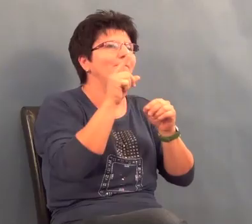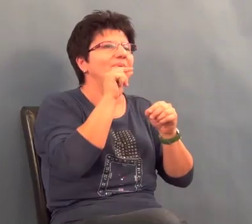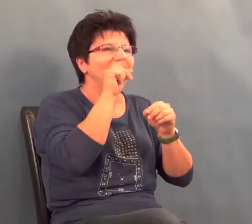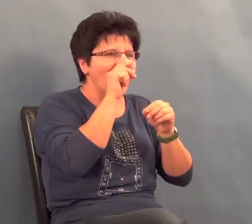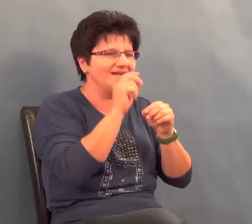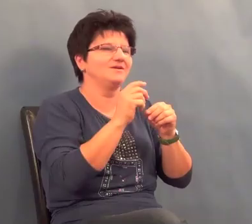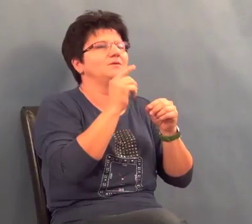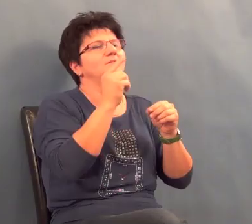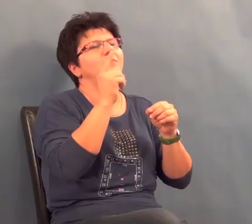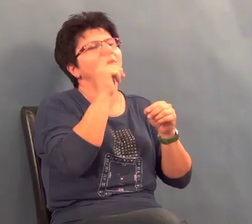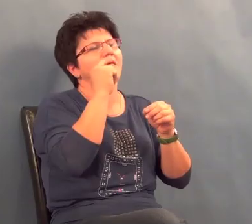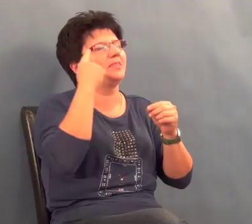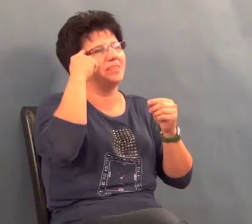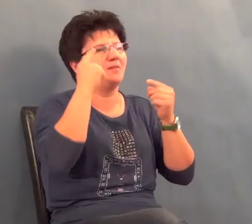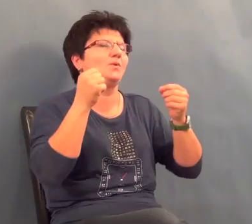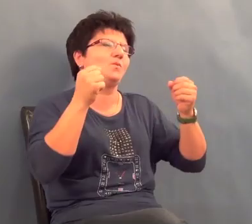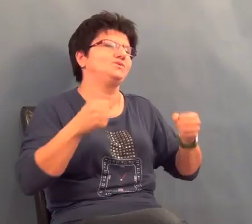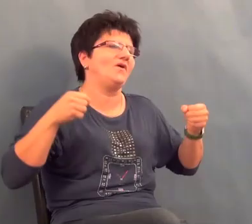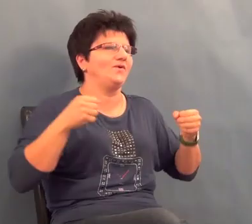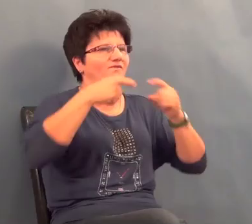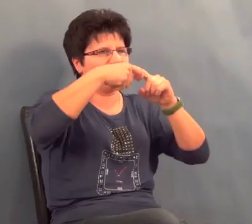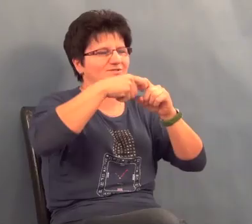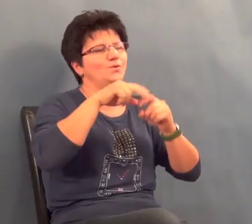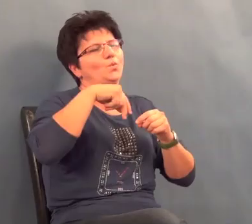Ptaszek niczego nieświadomy huśta się na huśtawce.